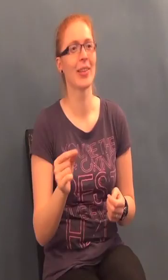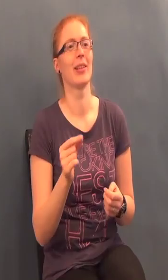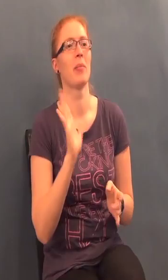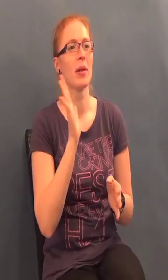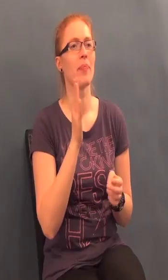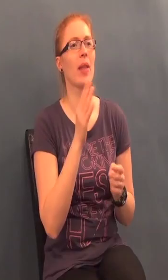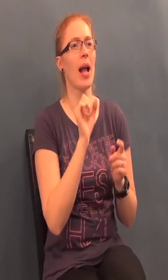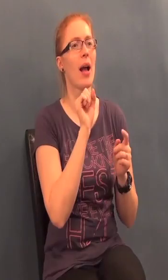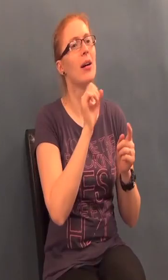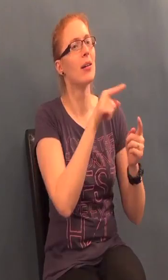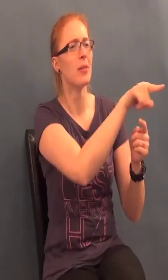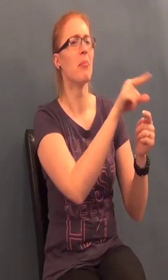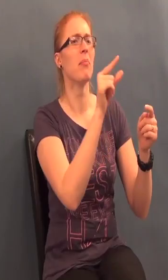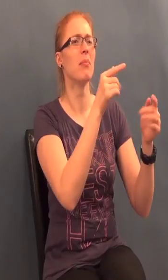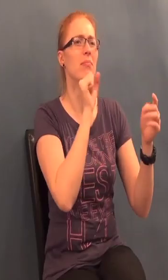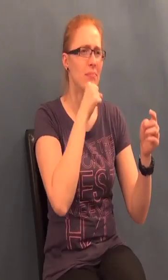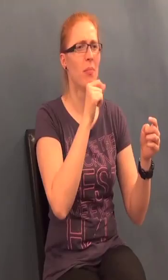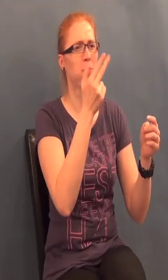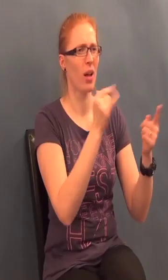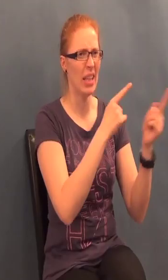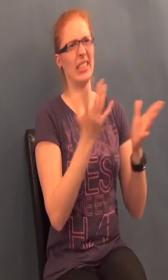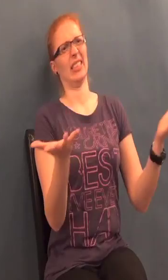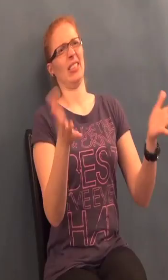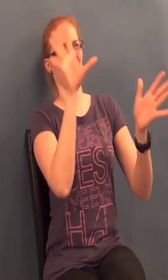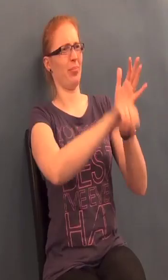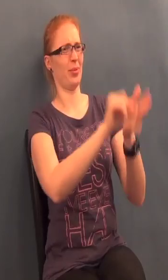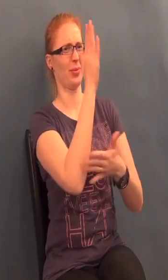Potem wychodzi starsza pani, jest zmartwiona pękniętymi oknami.